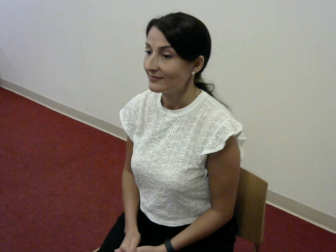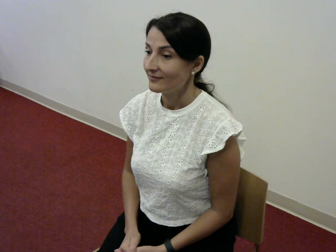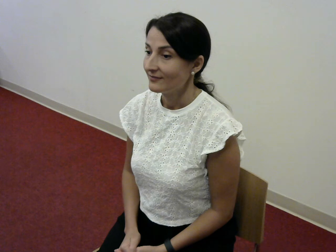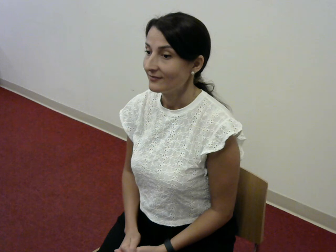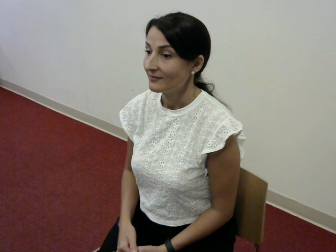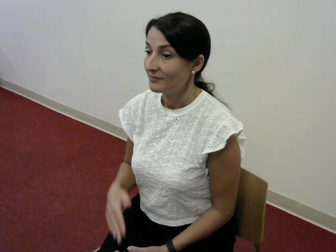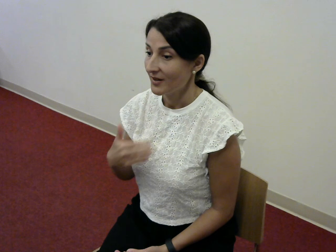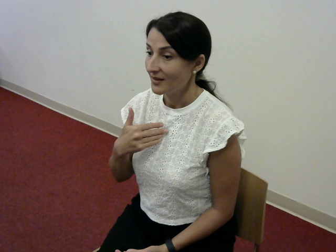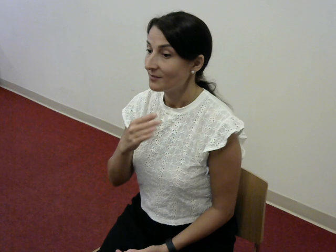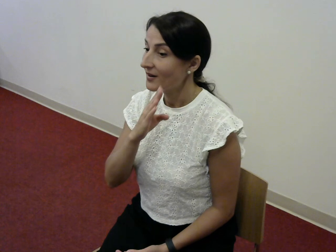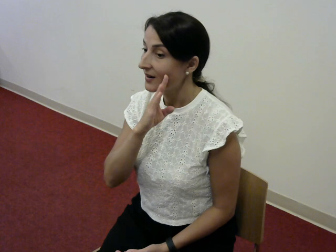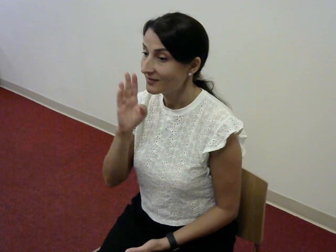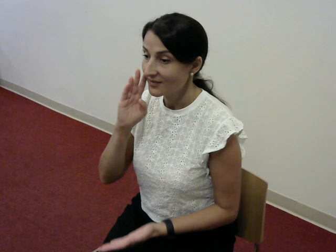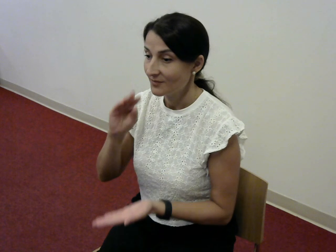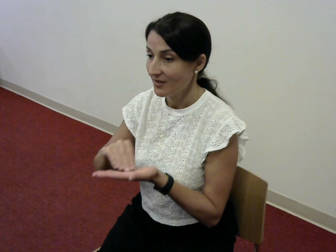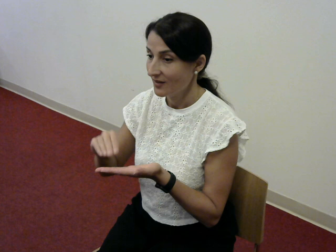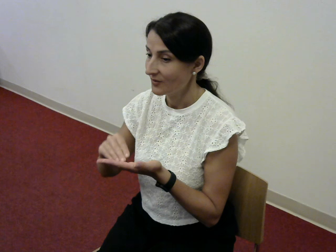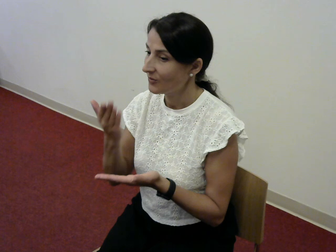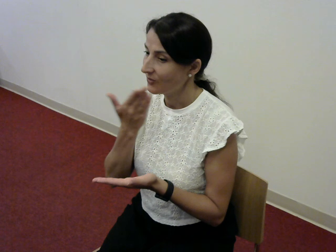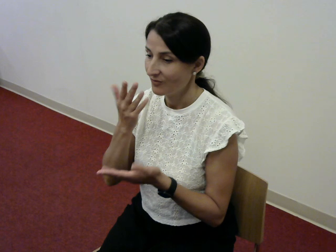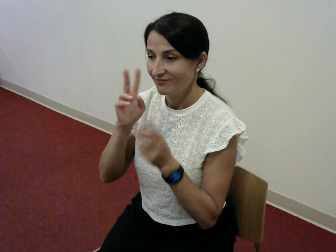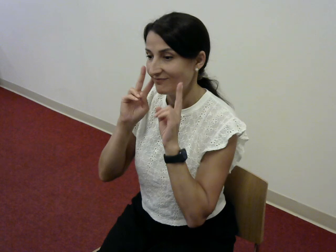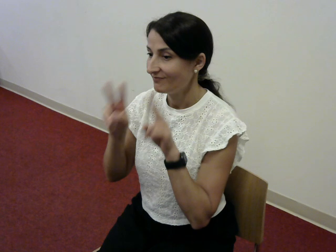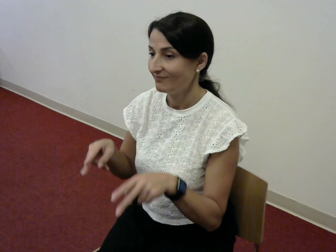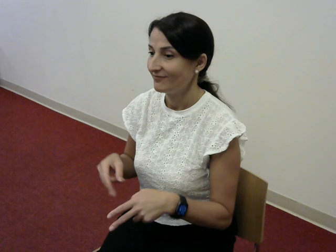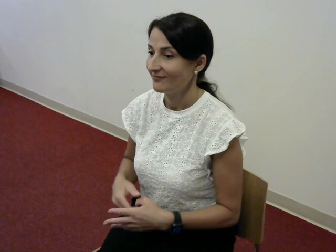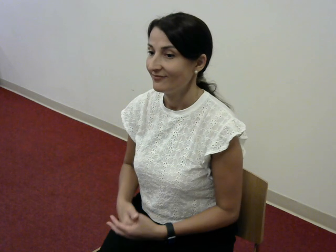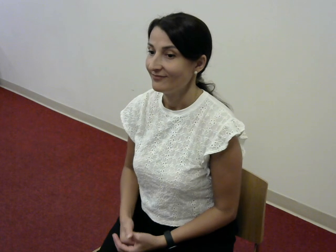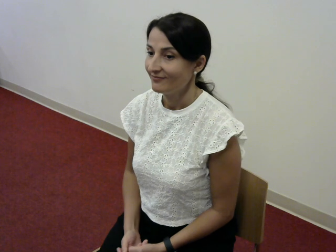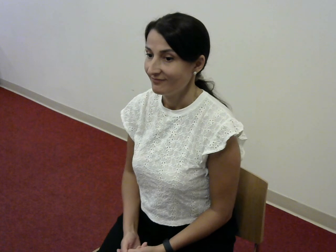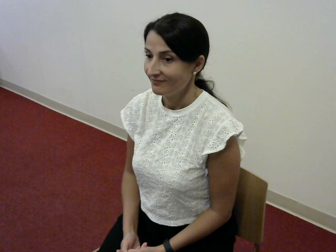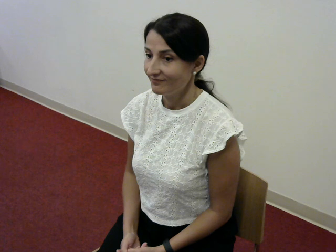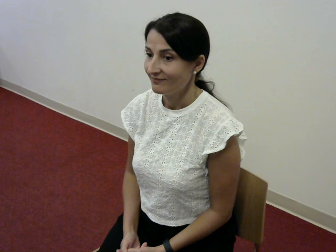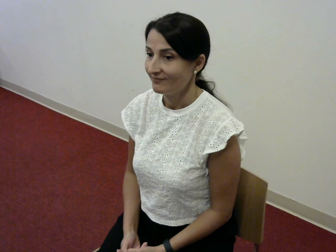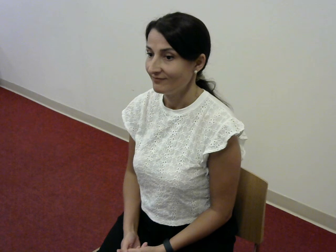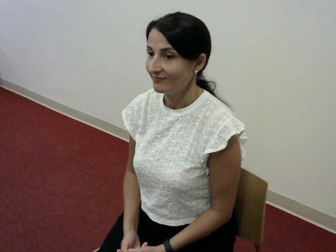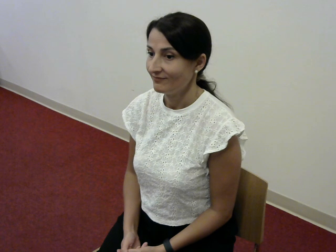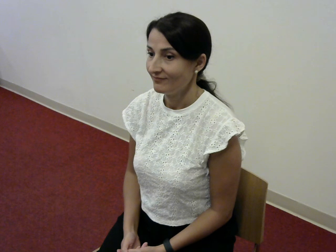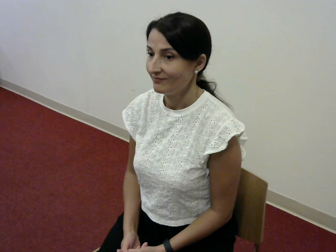Mənim anam yazıb-oxuya bilmir